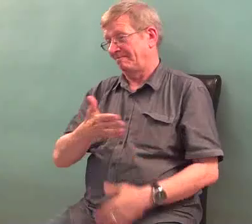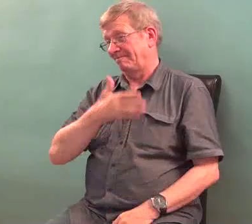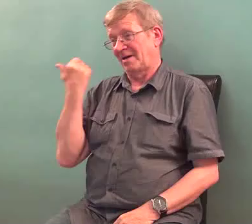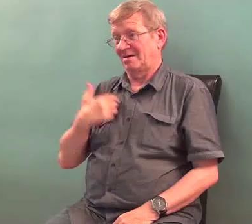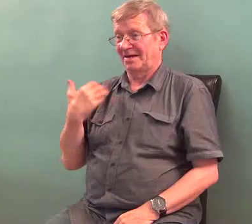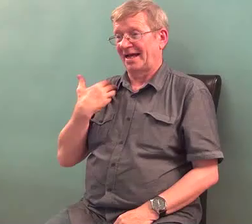Jestem kawalerem.